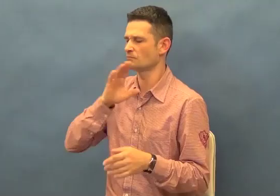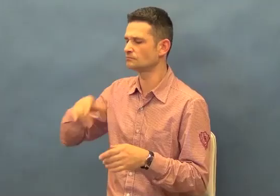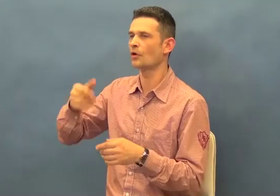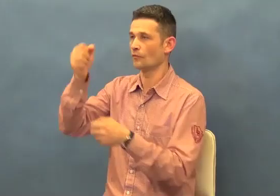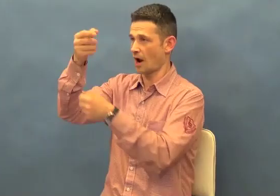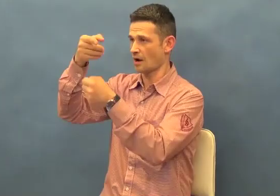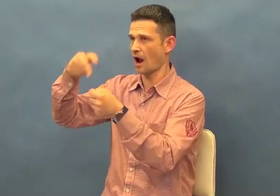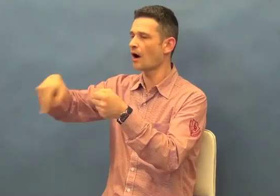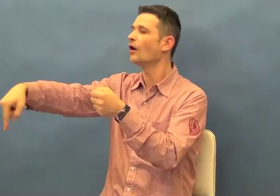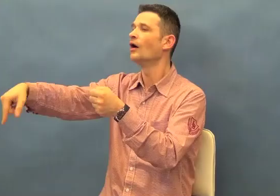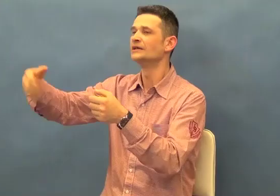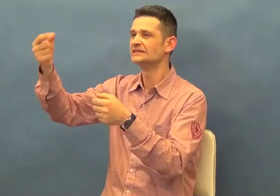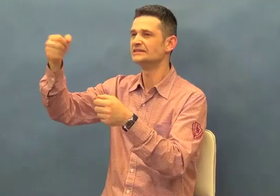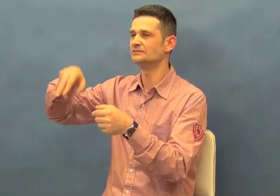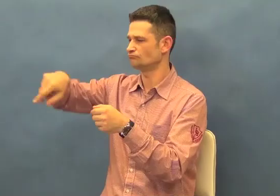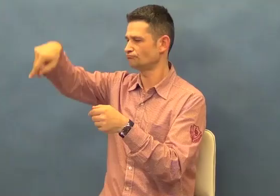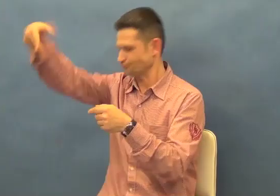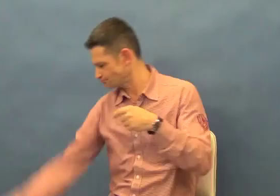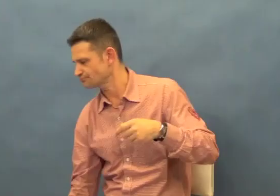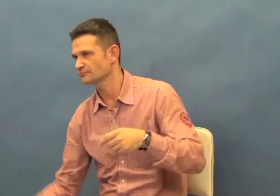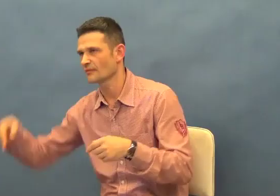Ten znak stoi chyba tuż przed miejscem, gdzie można wpaść.